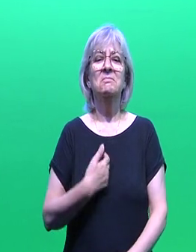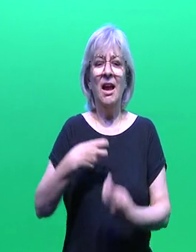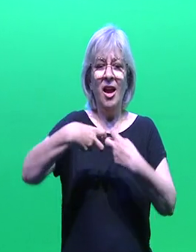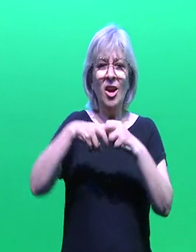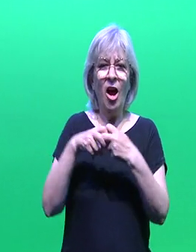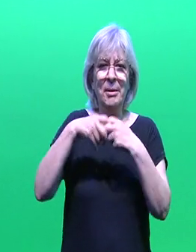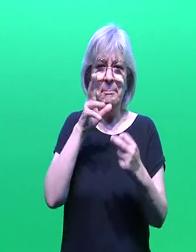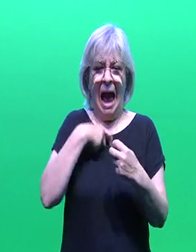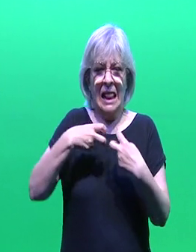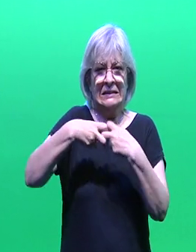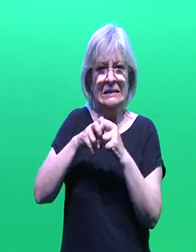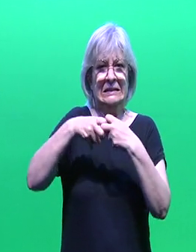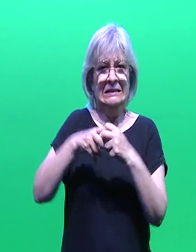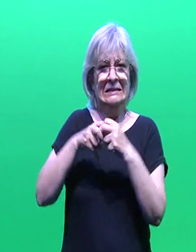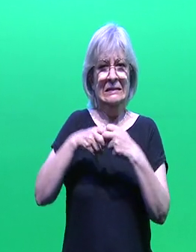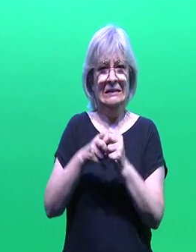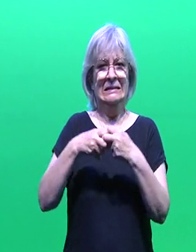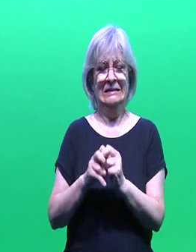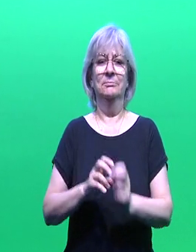Em fa mal el genoll quan el moc.